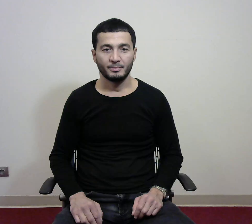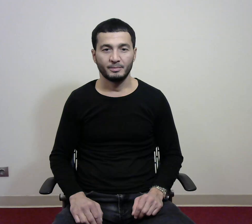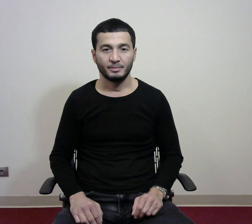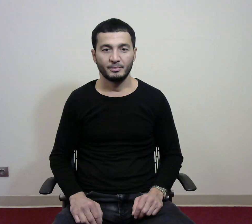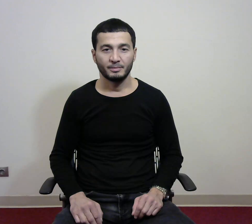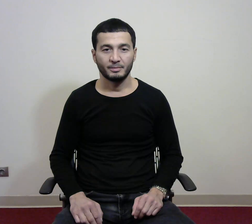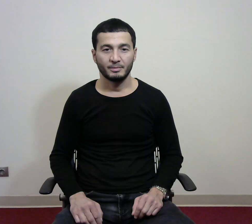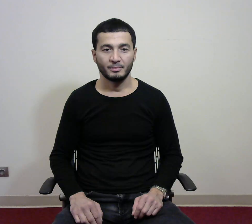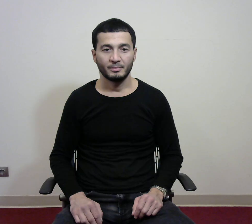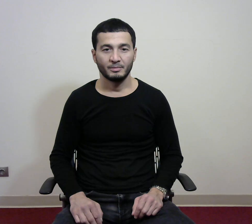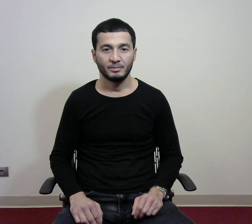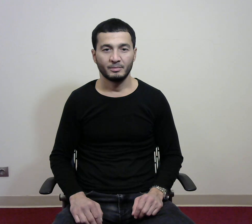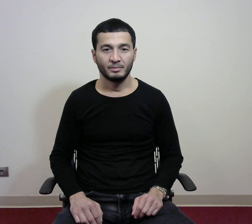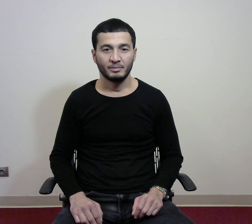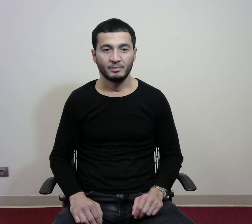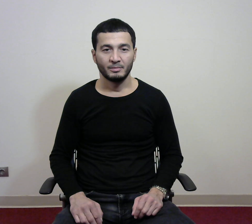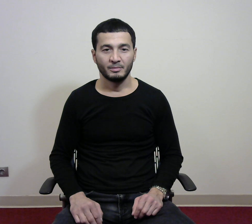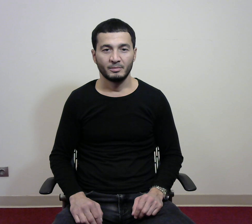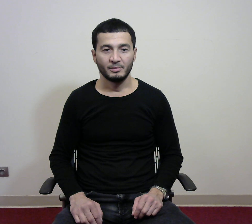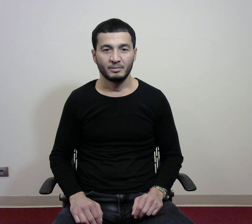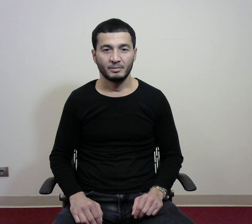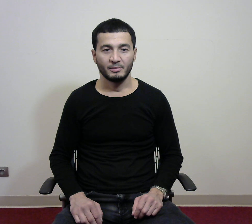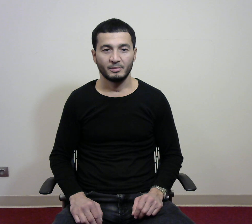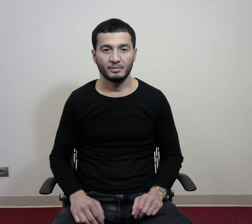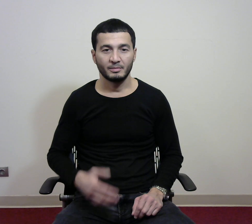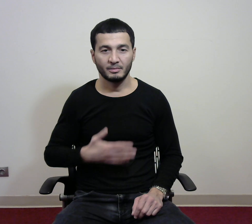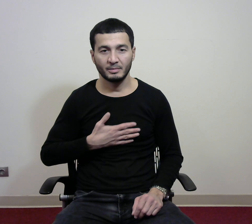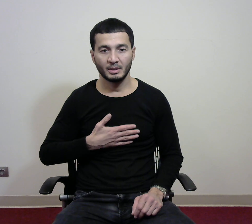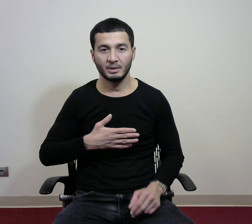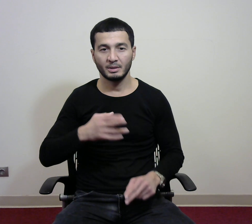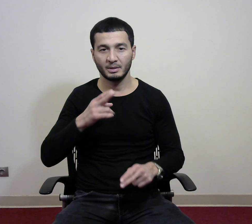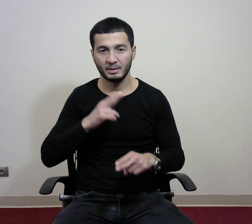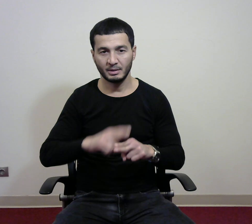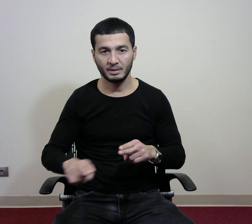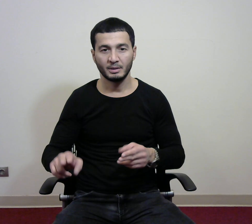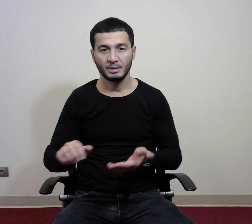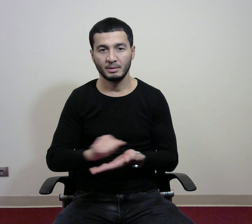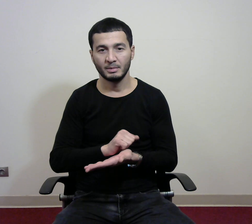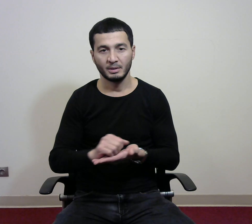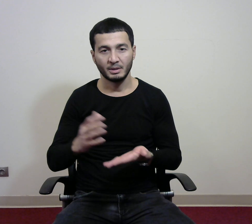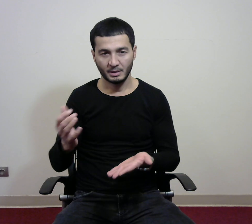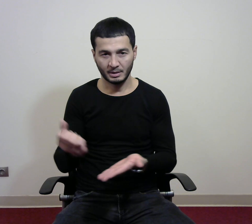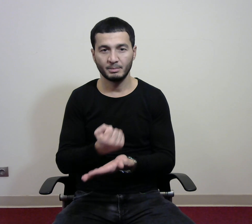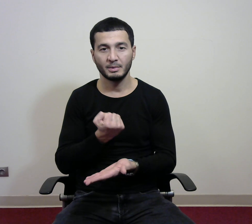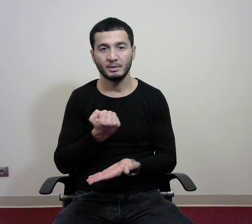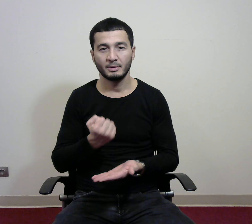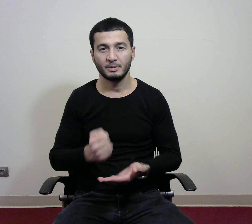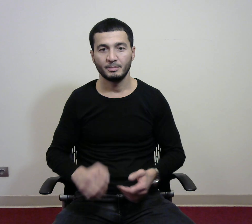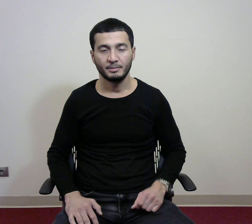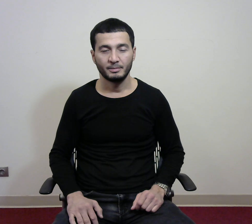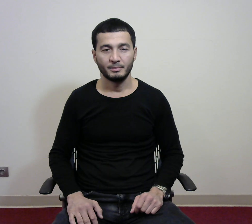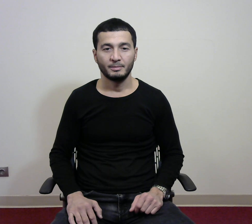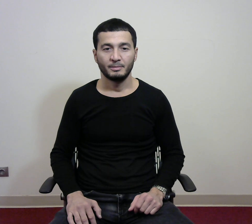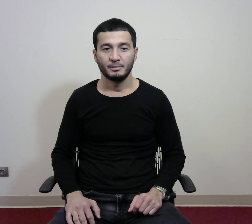Mən itirdiyim sənədi tapmışam